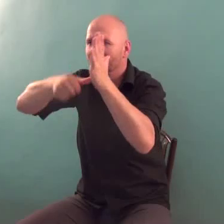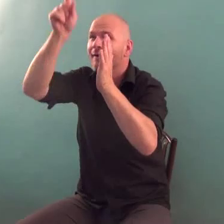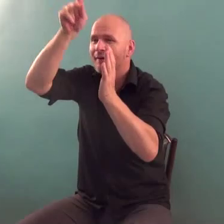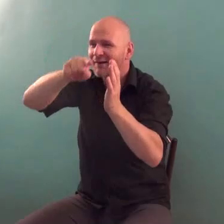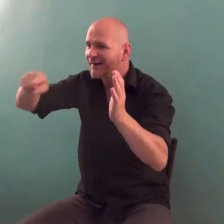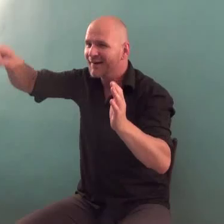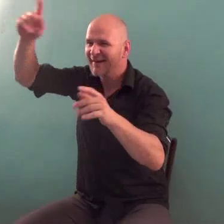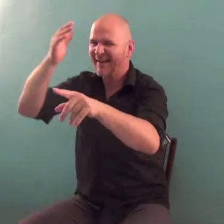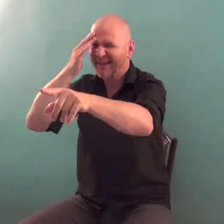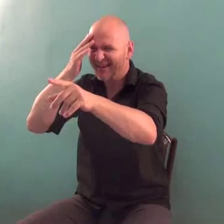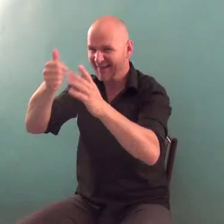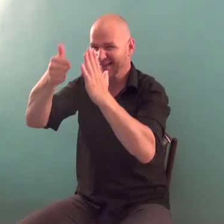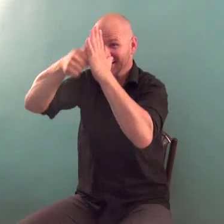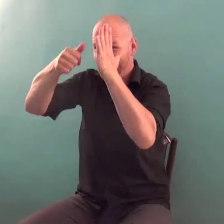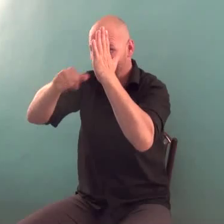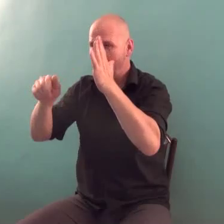Wiesz, kitem oklejało się szybę w ramie.